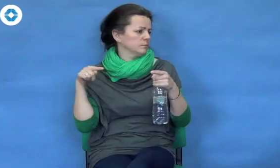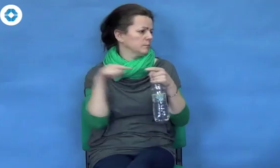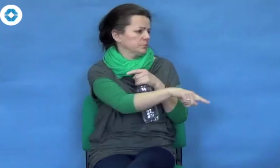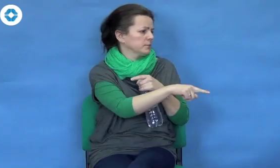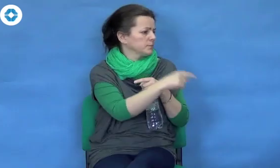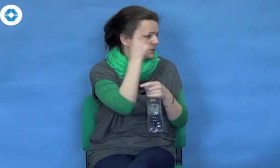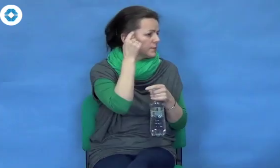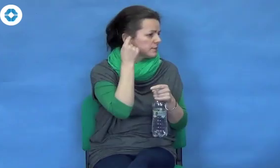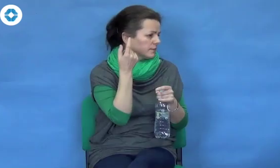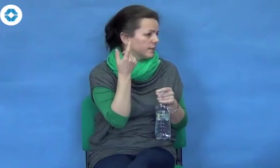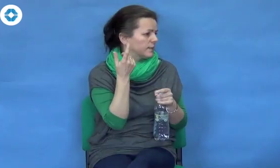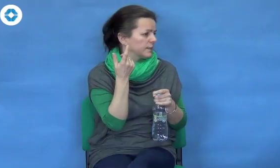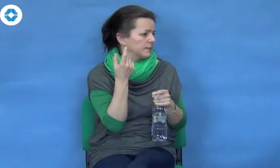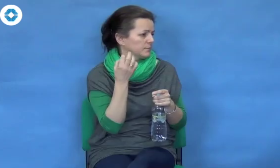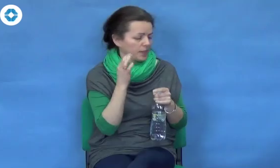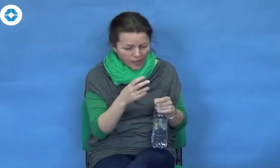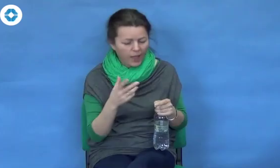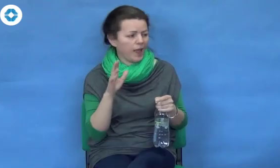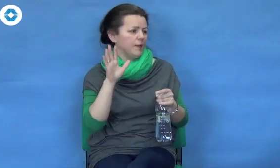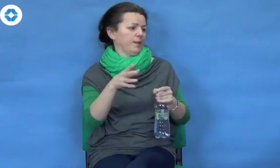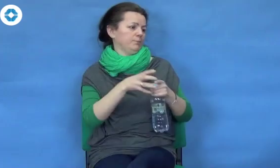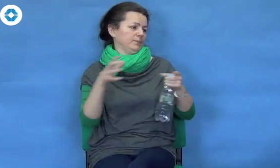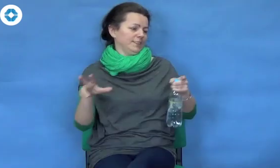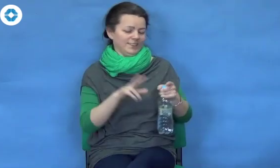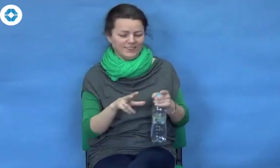Myślałam, że coś innego, a tu okazuje się, że żaba wróciła do rodziny.